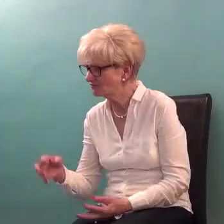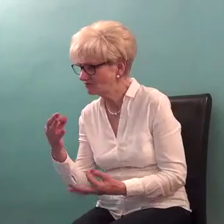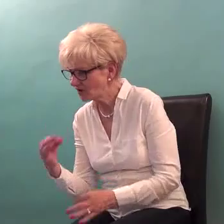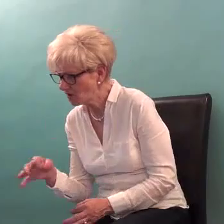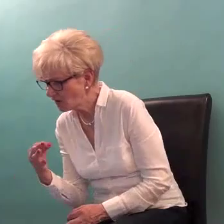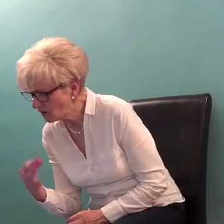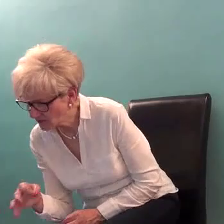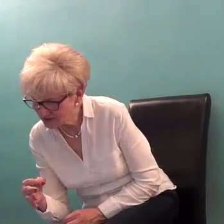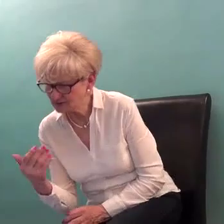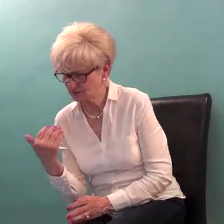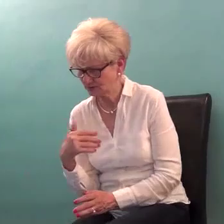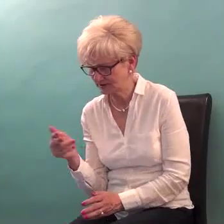Wolny weekend.